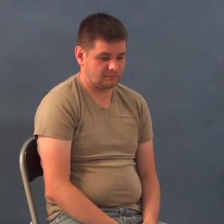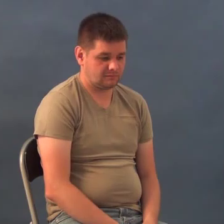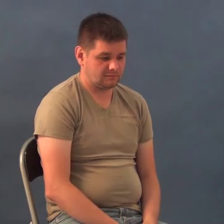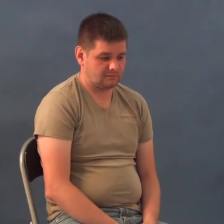Okrągły.